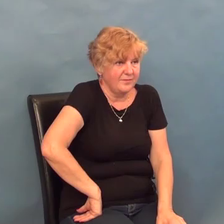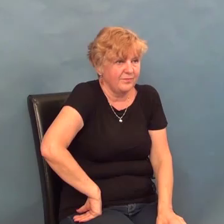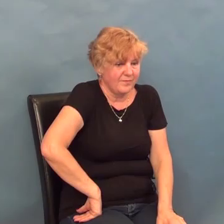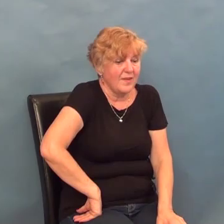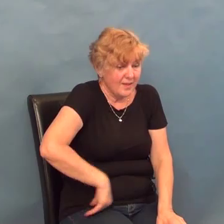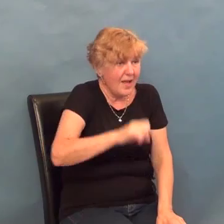Tak, trzeba.